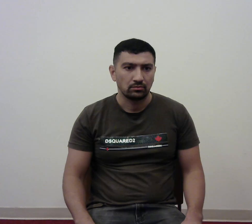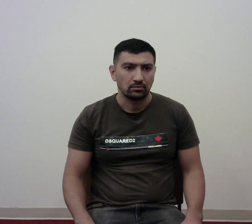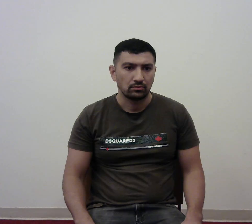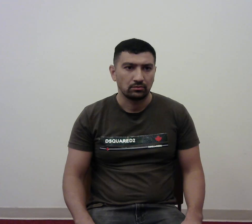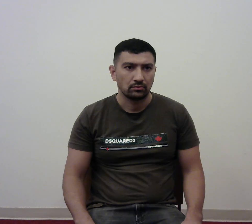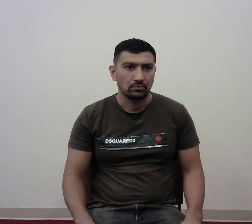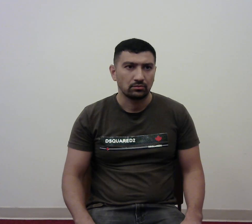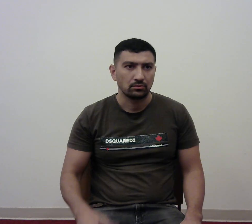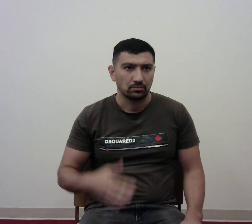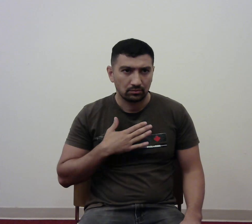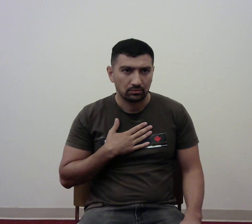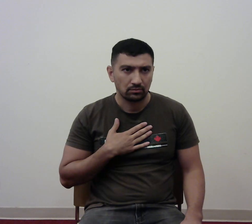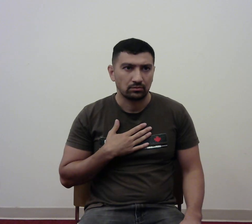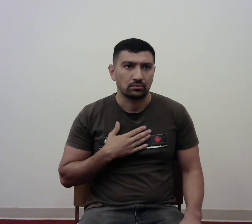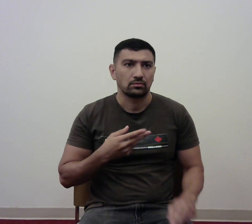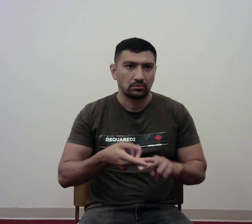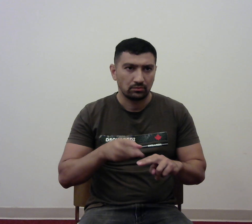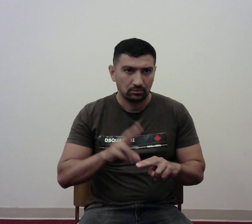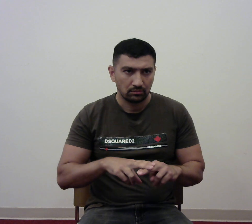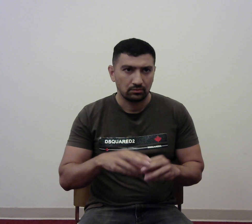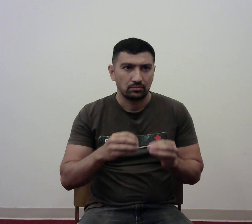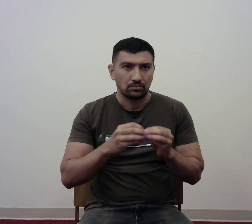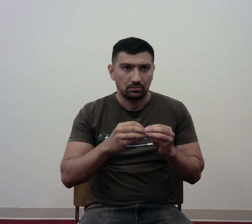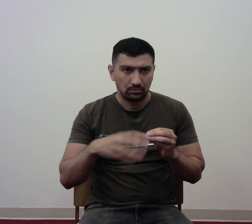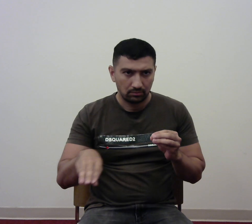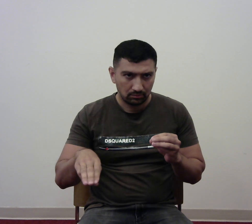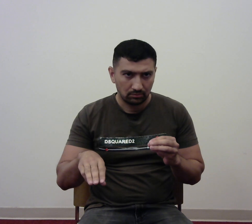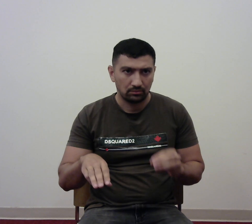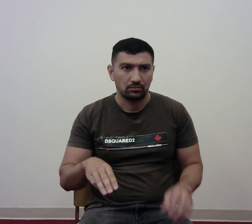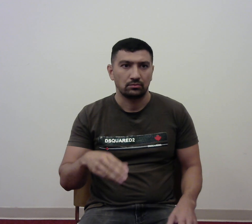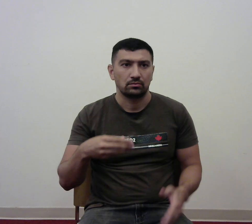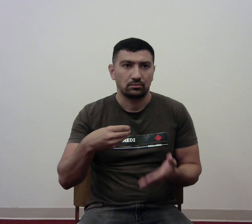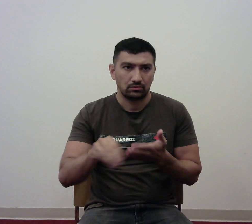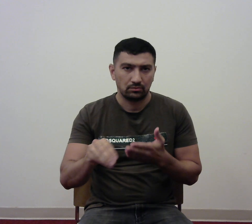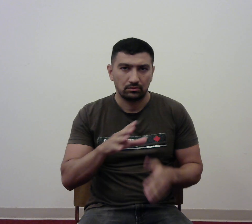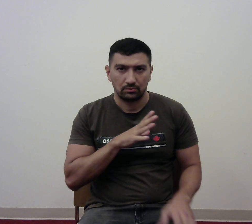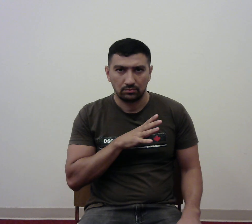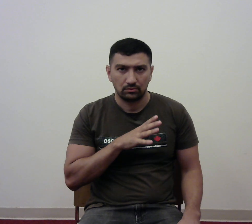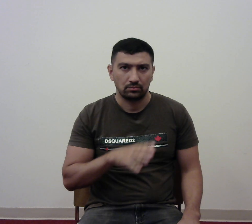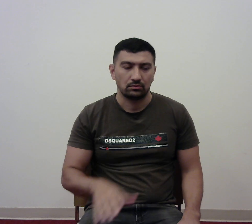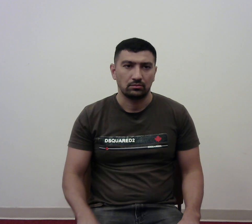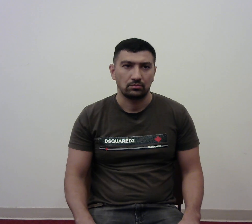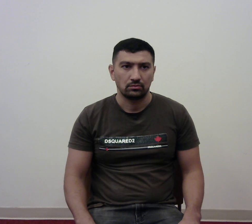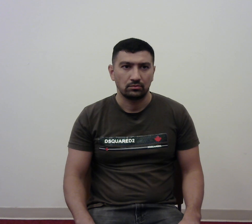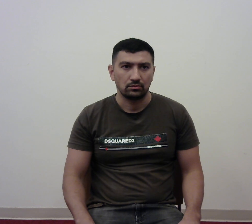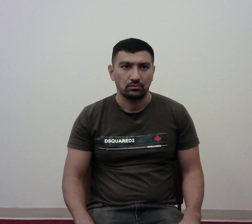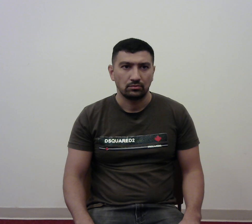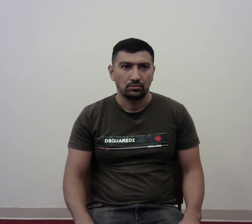Mən bunu 15 manata almışam